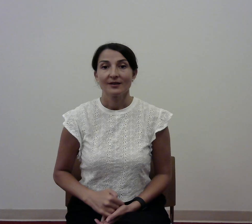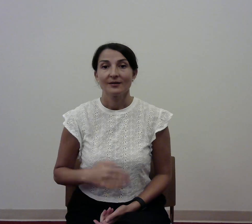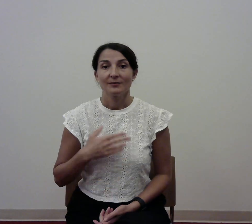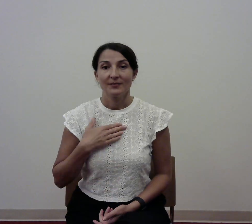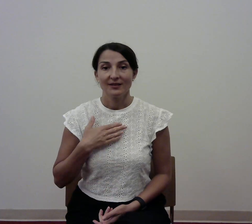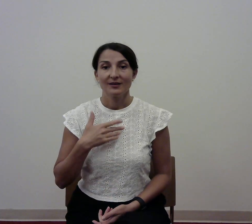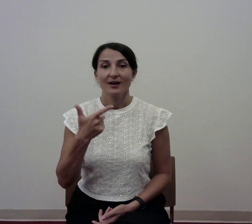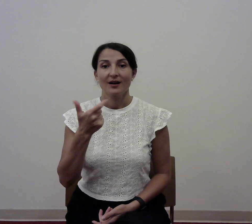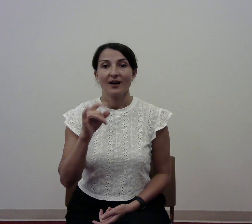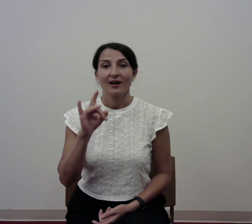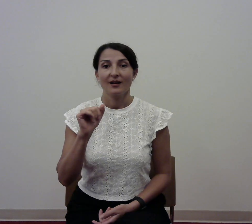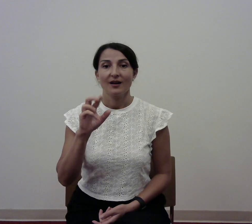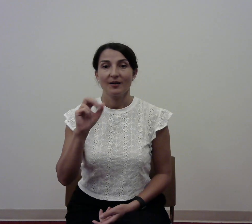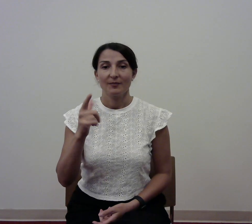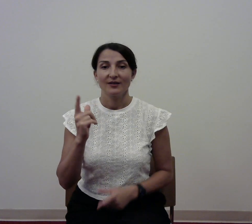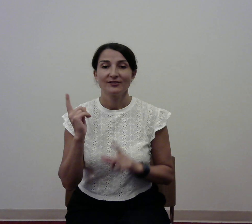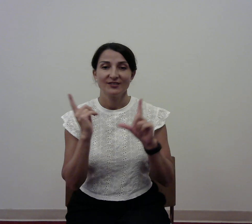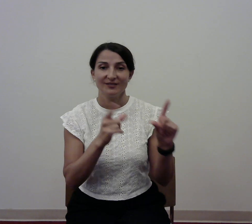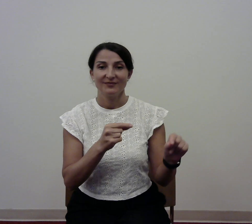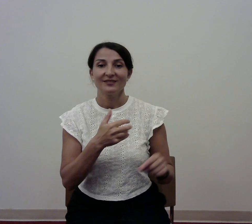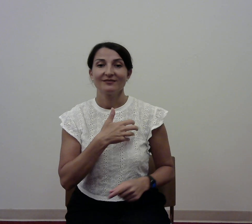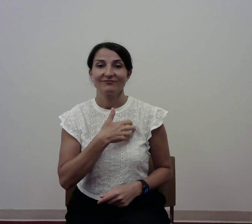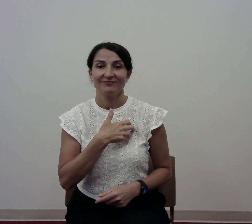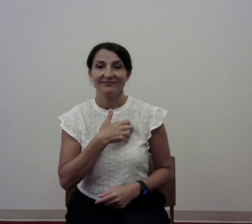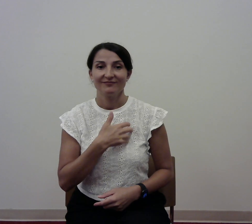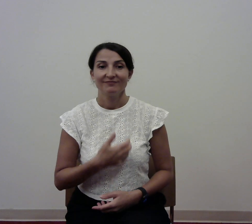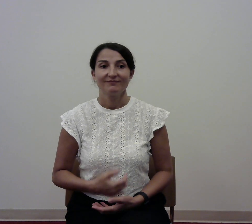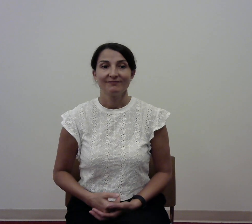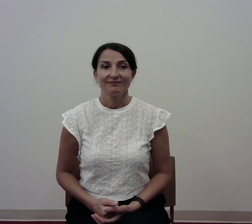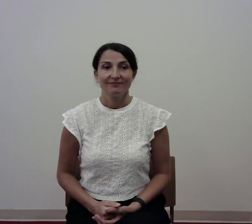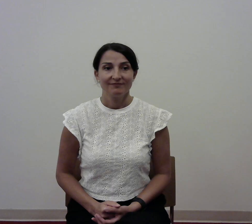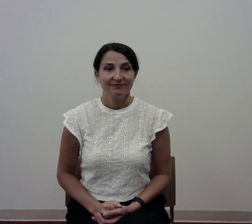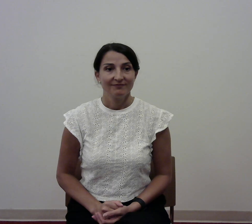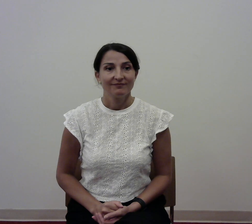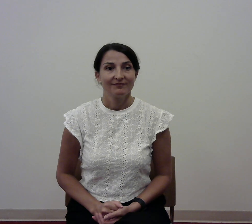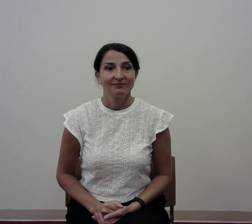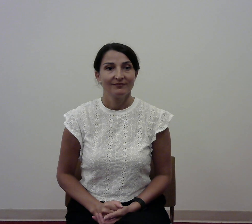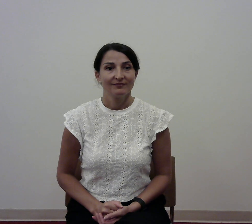Mən Qarabağa getmək istəyirəm